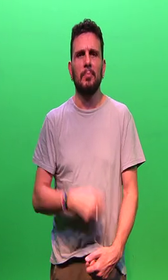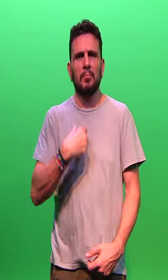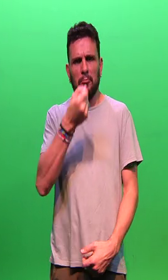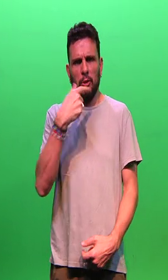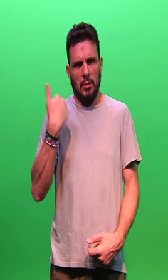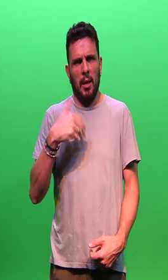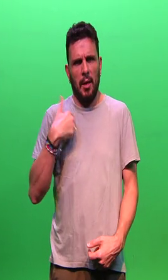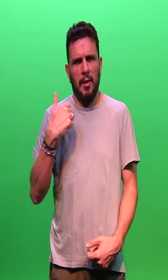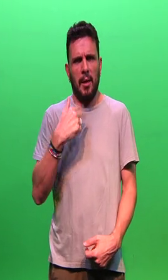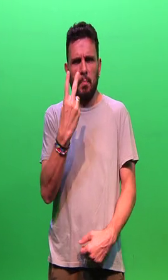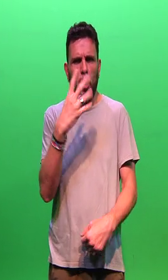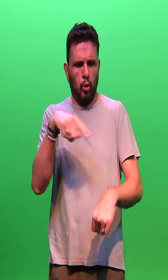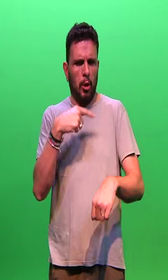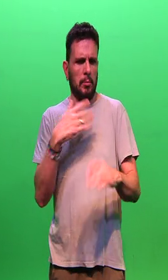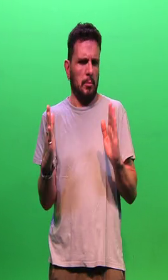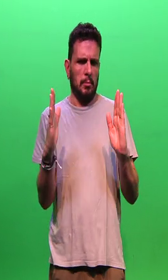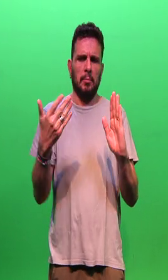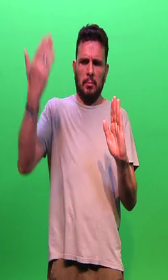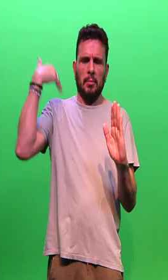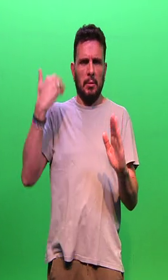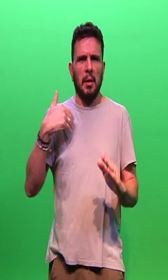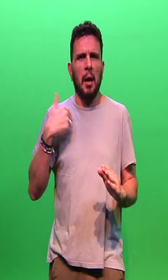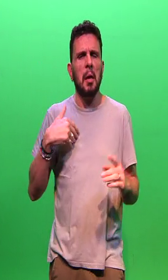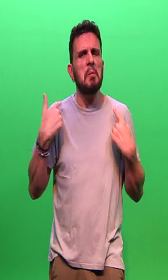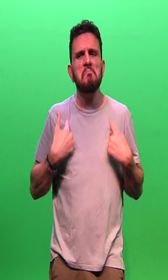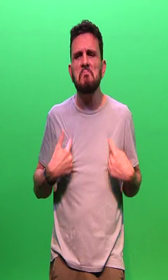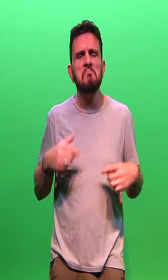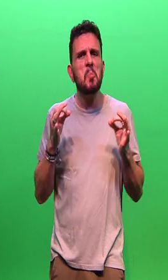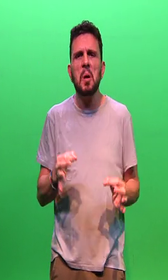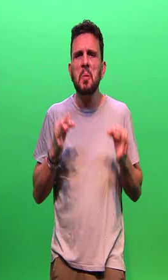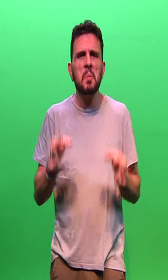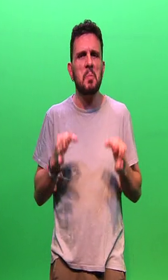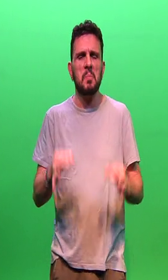Fa vint-i-quatre hores que ja m'he pres la pastilla, però em trobo igual, com sempre.